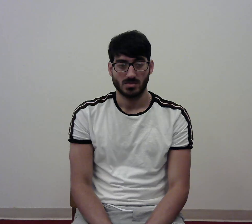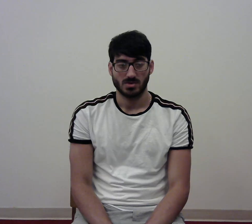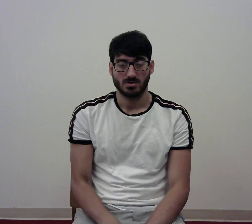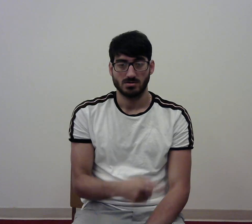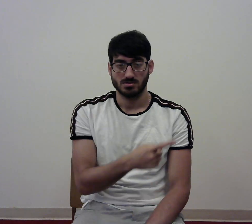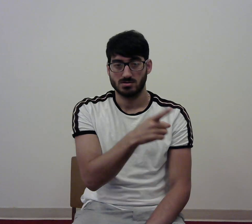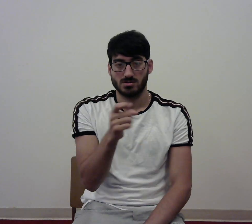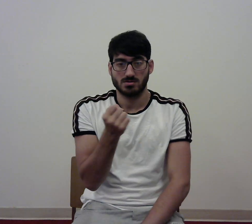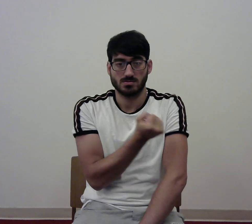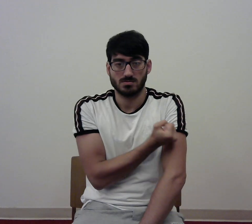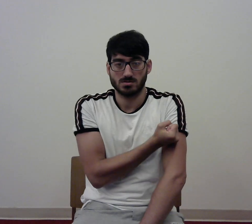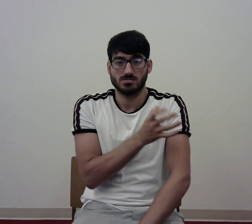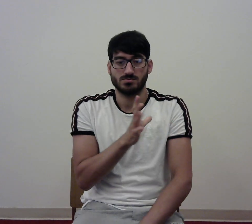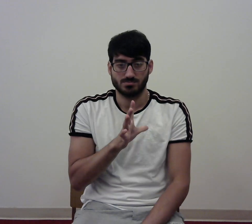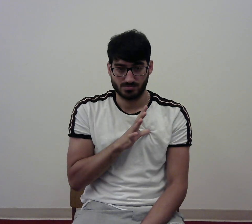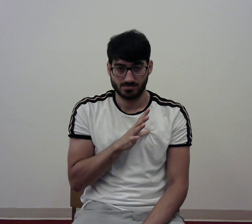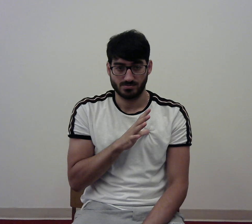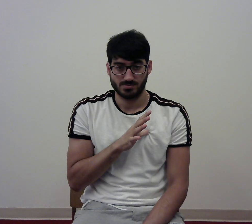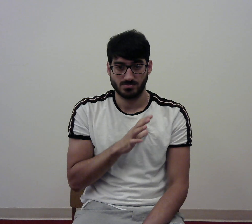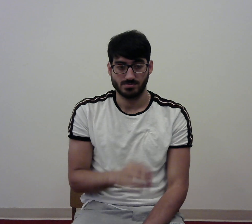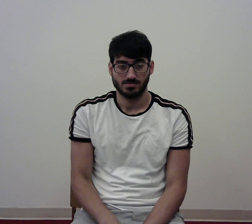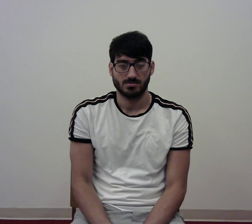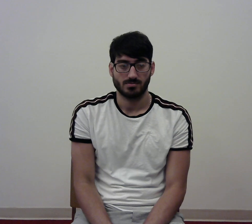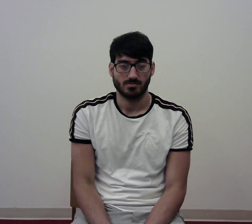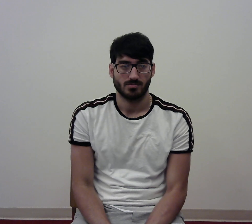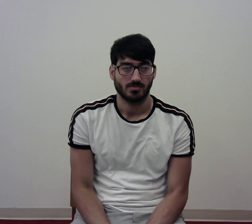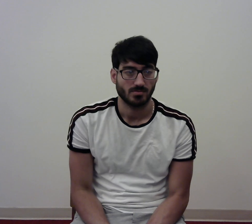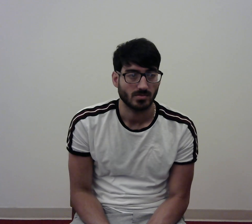Siz vaksin vurdurmusuzmu?